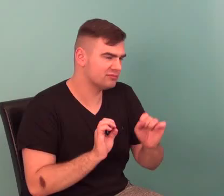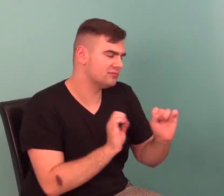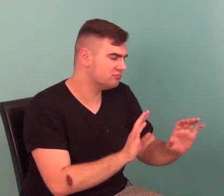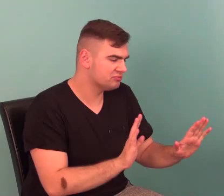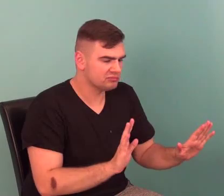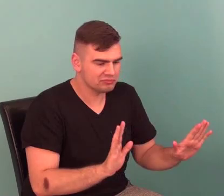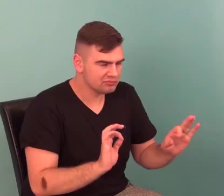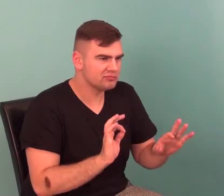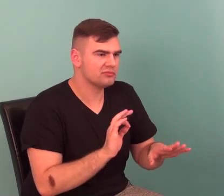Jest dobrze.